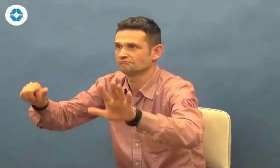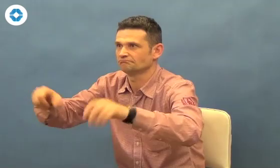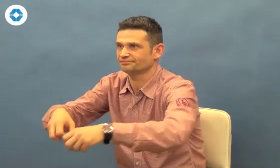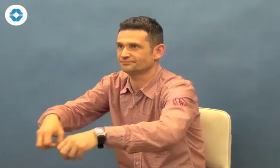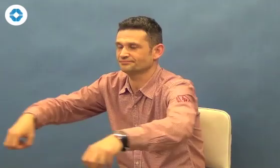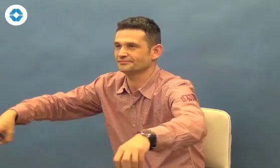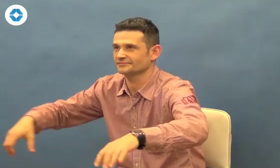Siedzą w rzędzie.